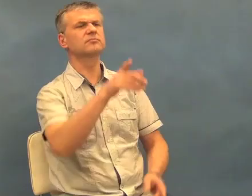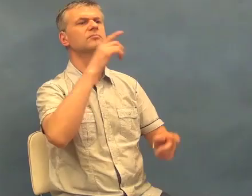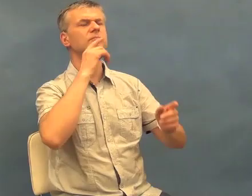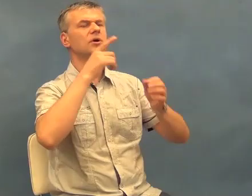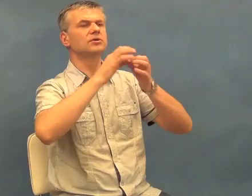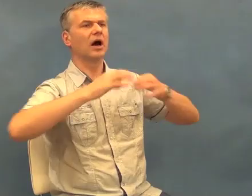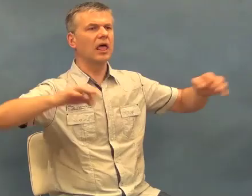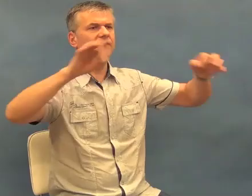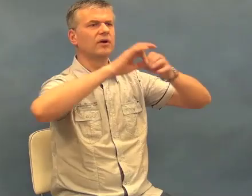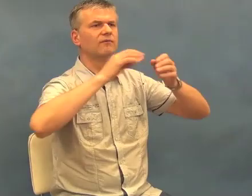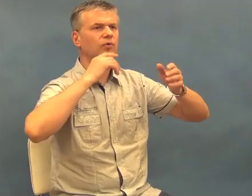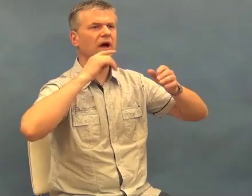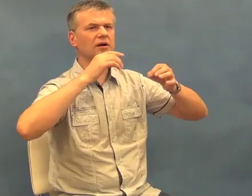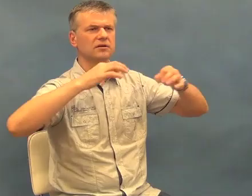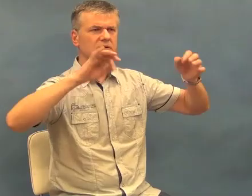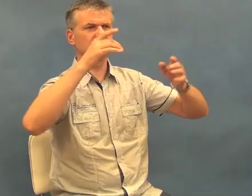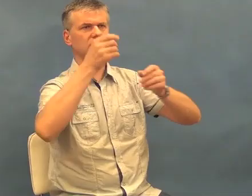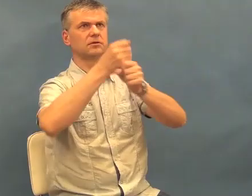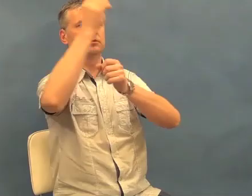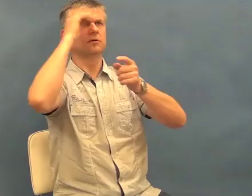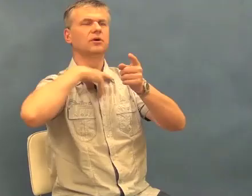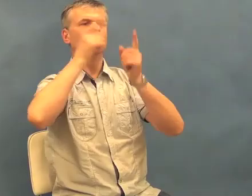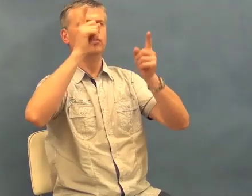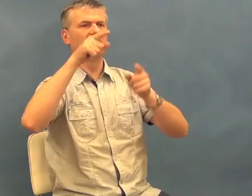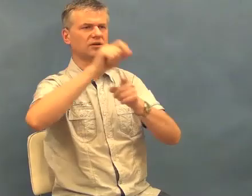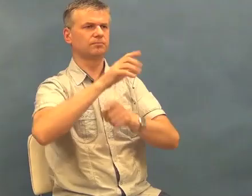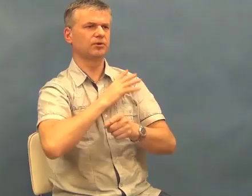Chyba nad zalewem wodnym stoi taki znak, mówiący "Uwaga, tu jest niebezpieczeństwo".